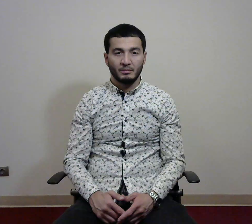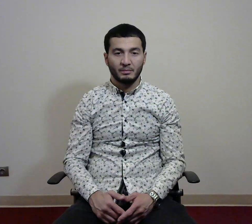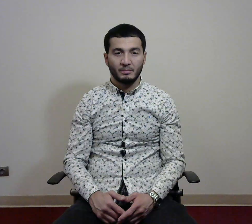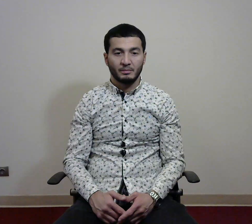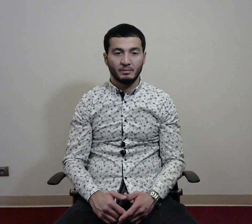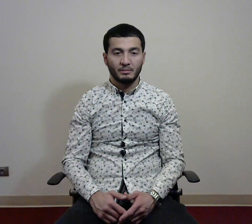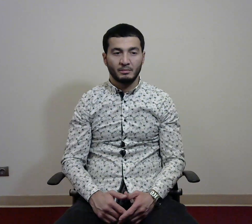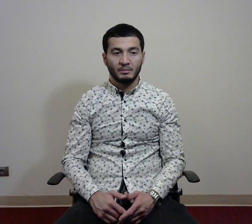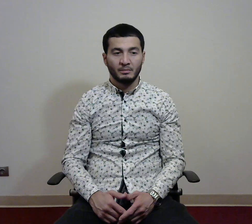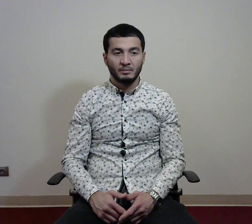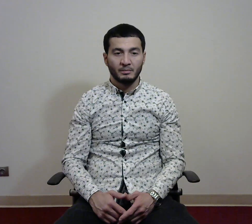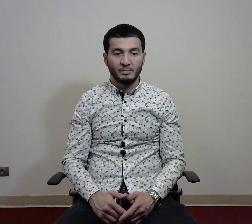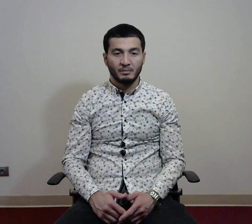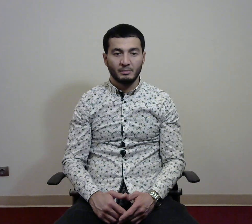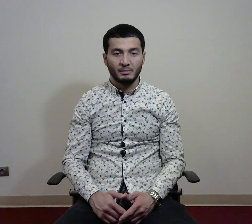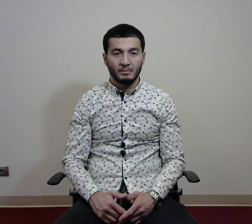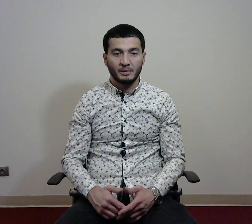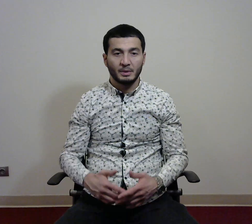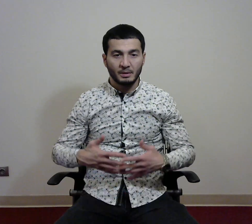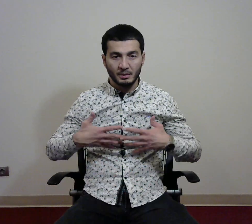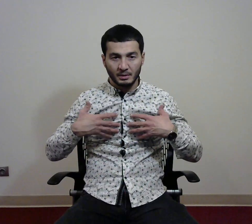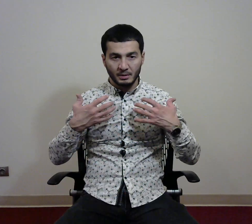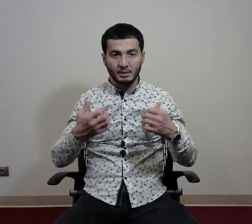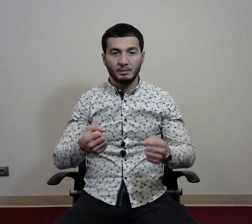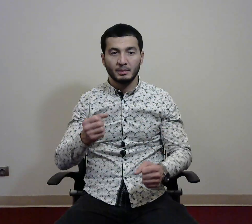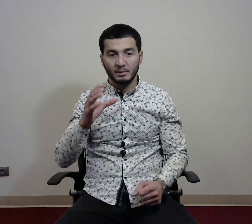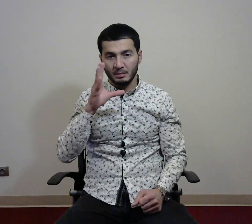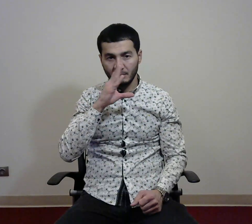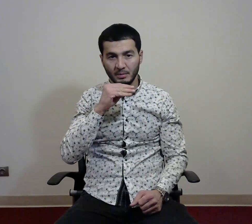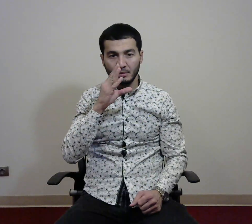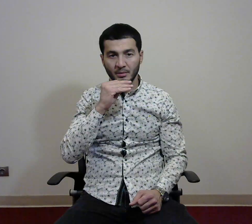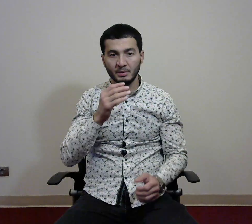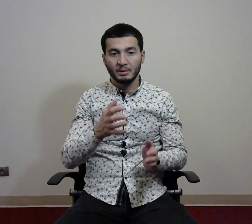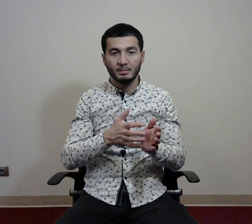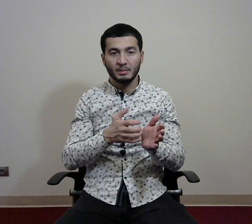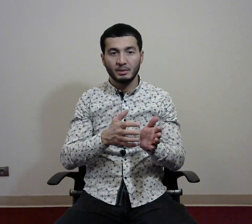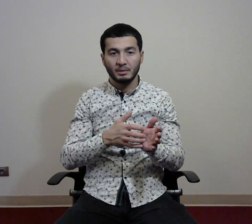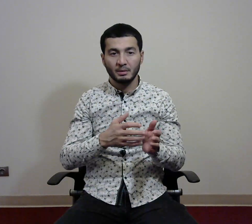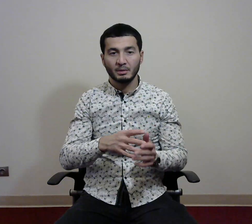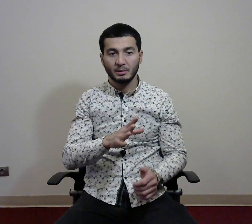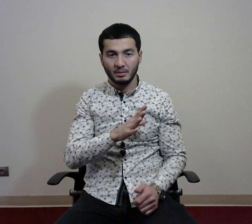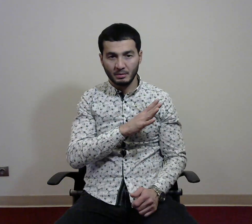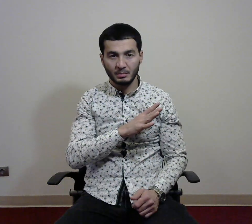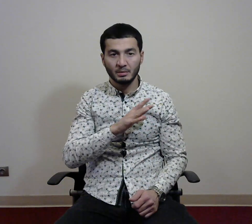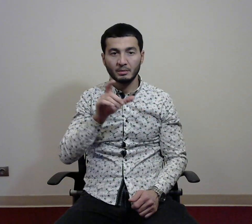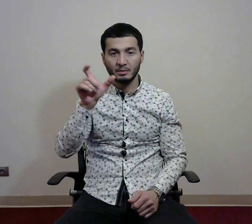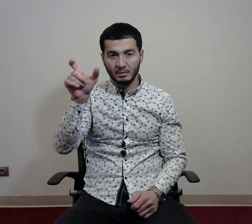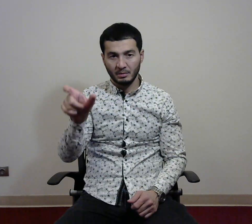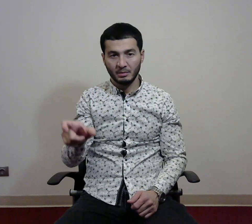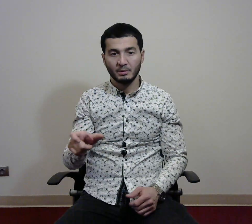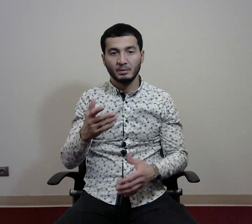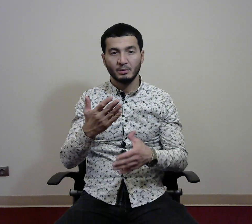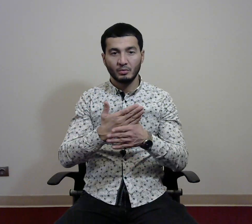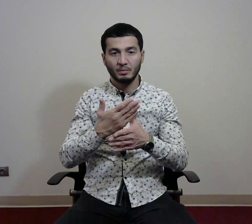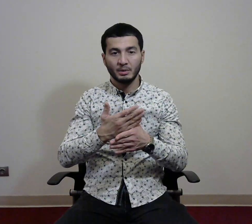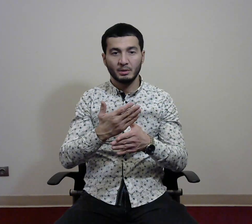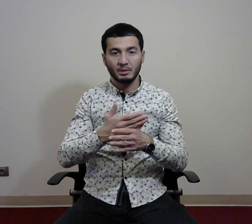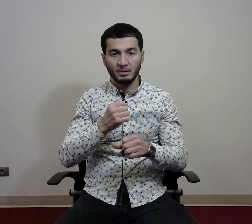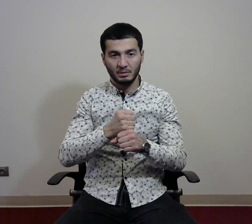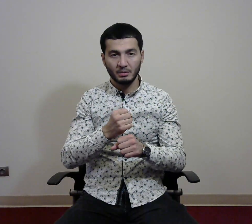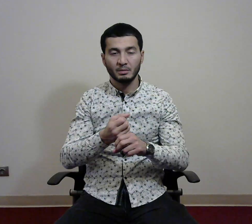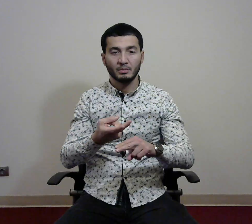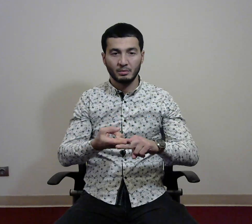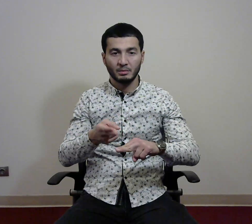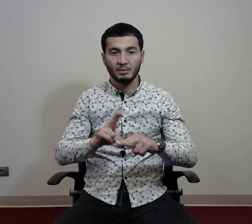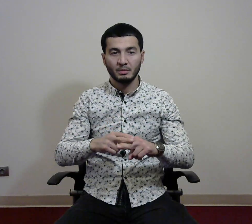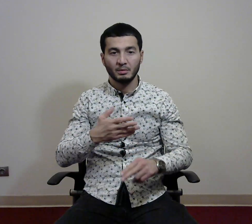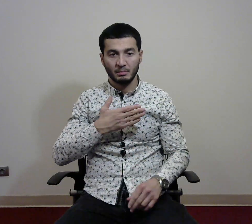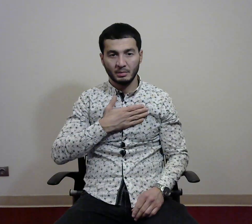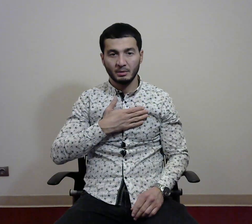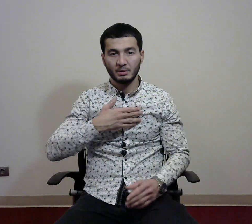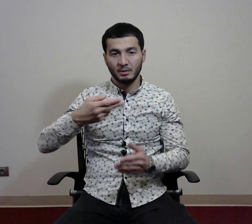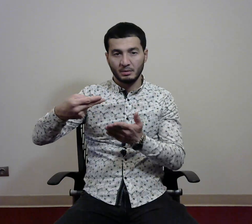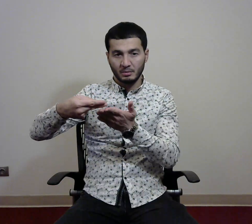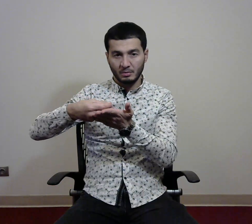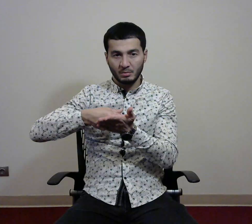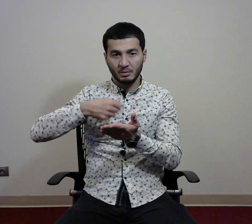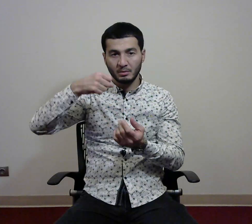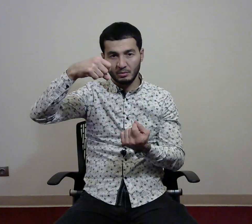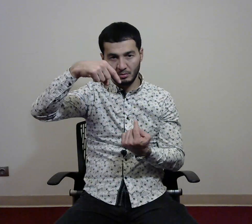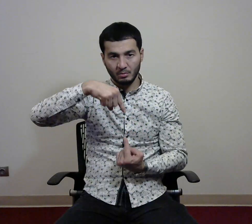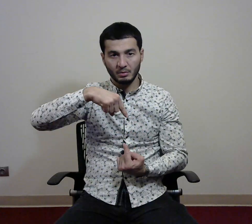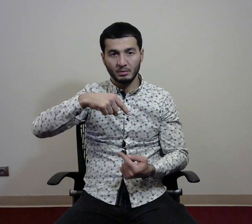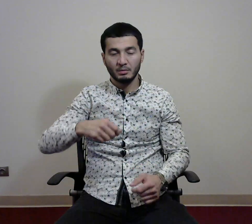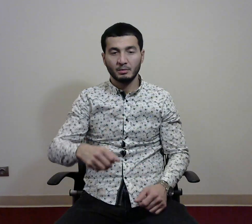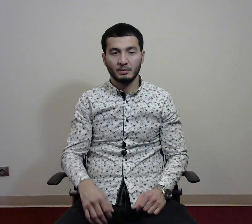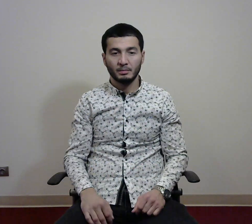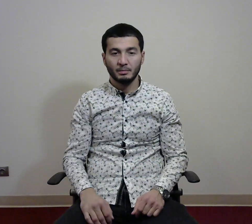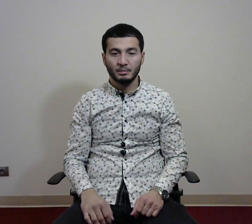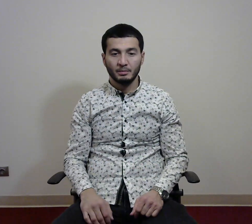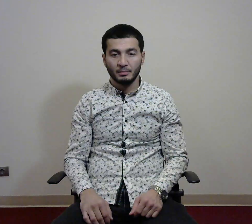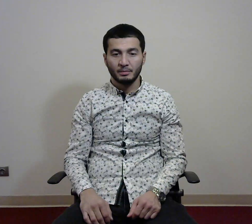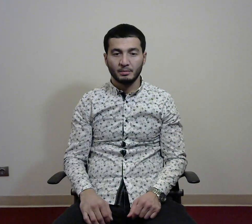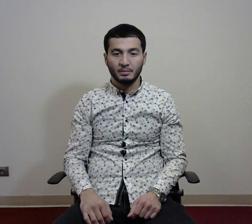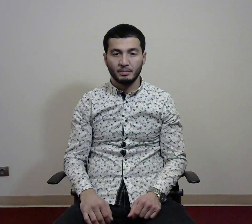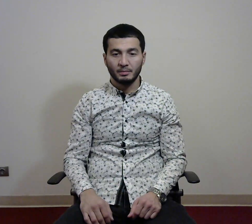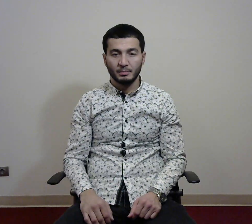Sağlamlıq imkanı məhdud olan şəxsə kömək etdiyimə görə mənə ödəniş düşürmü?